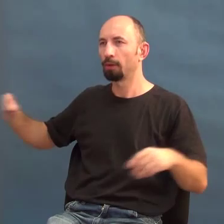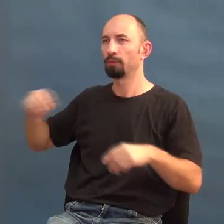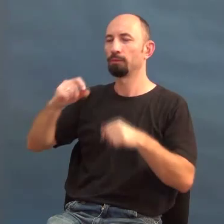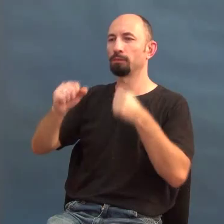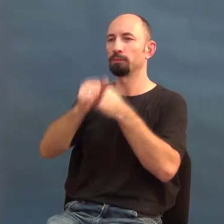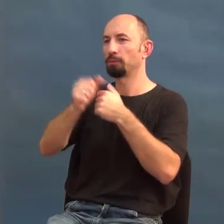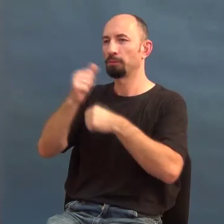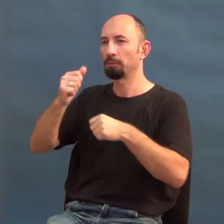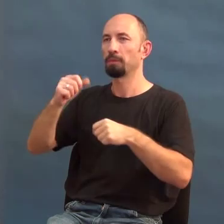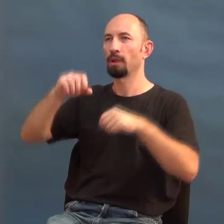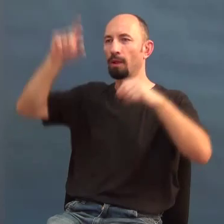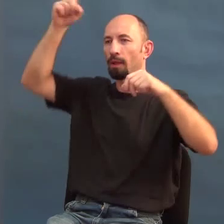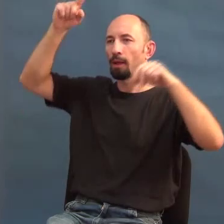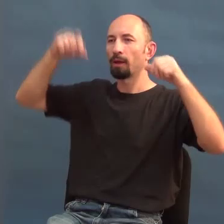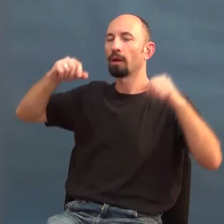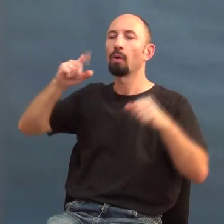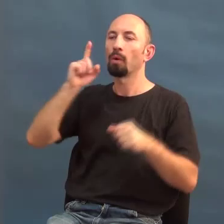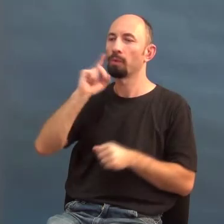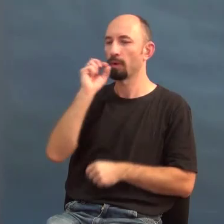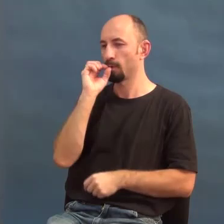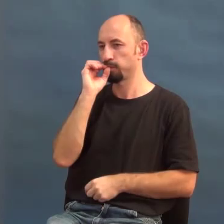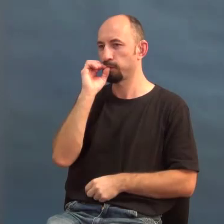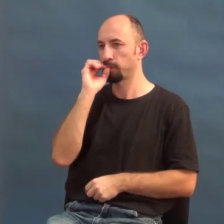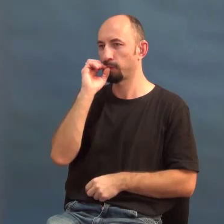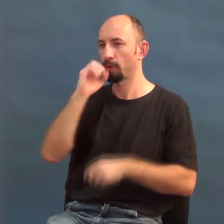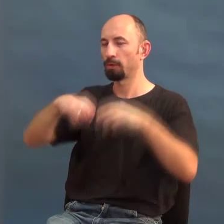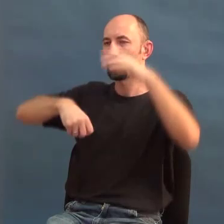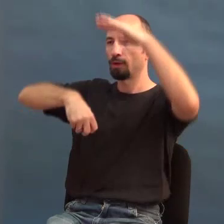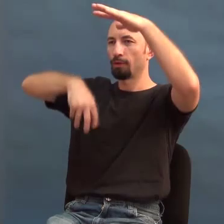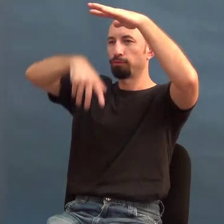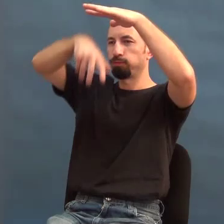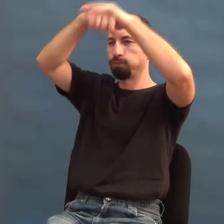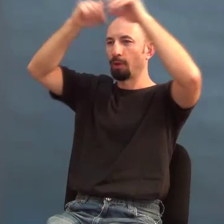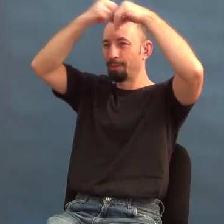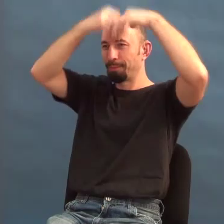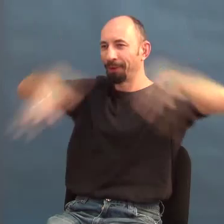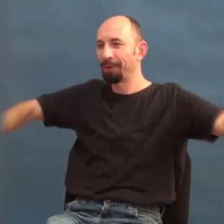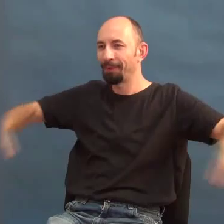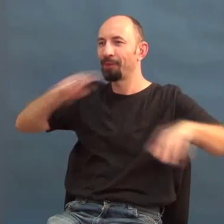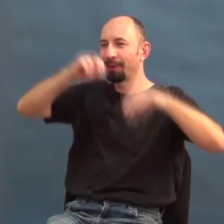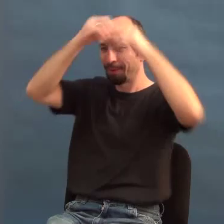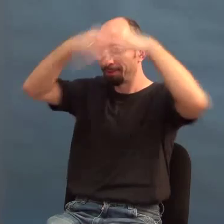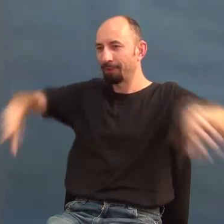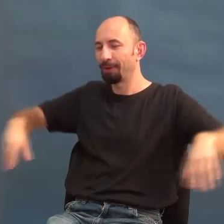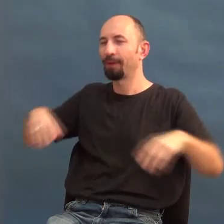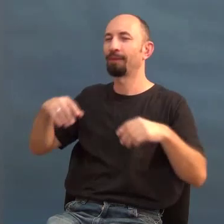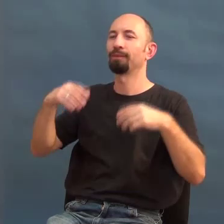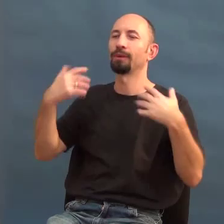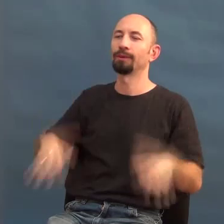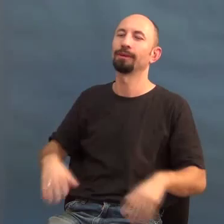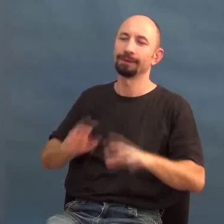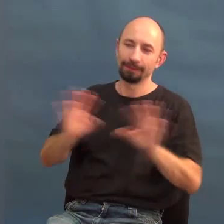Powodem alarmu było to, że chłopak palił papierosa, a dym unosił się do czujnika i uruchomił się zraszacz wody.